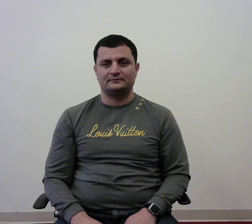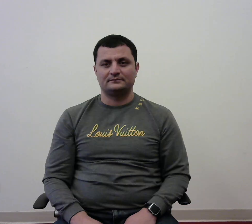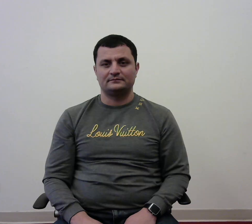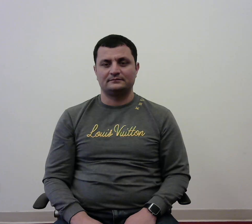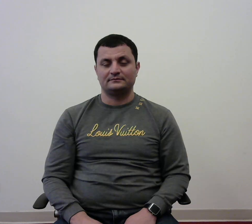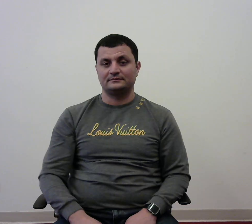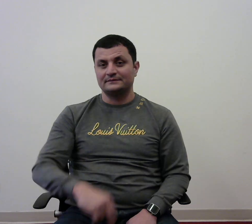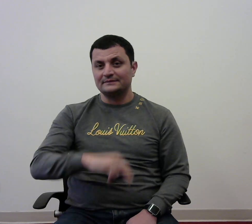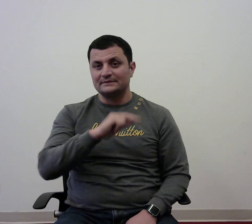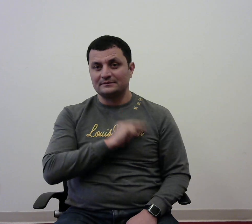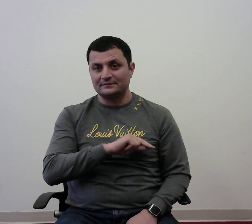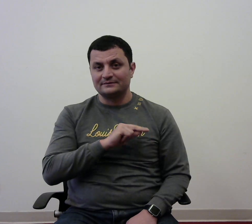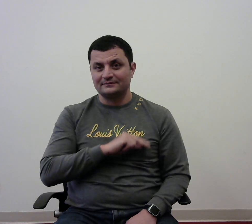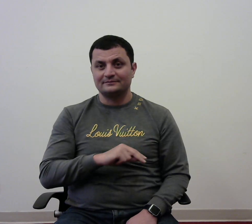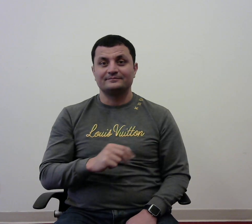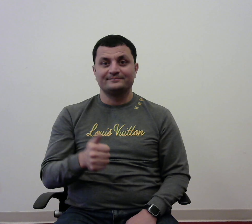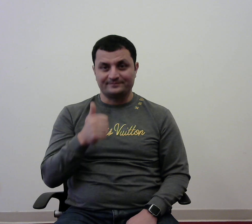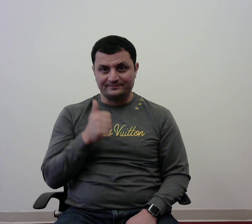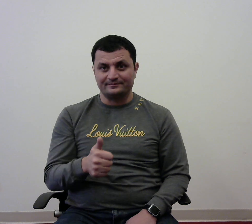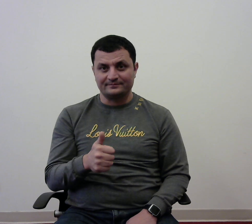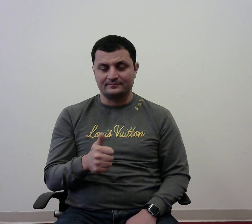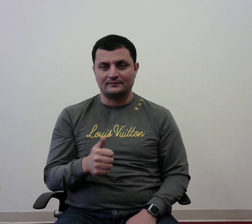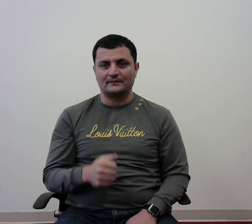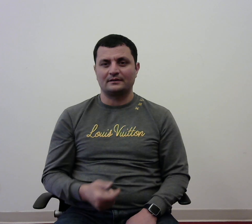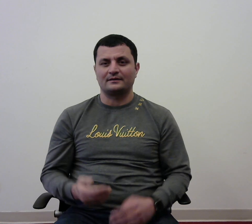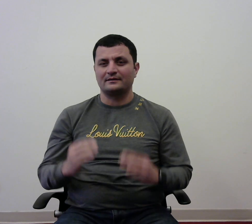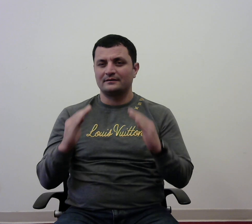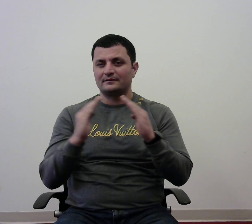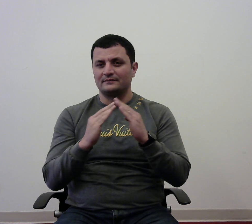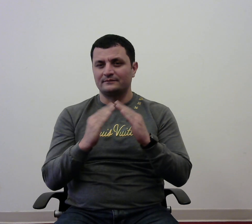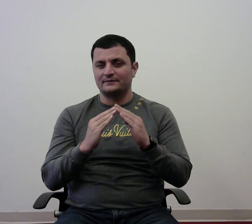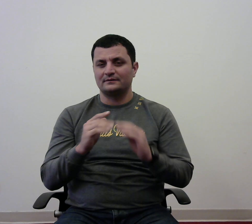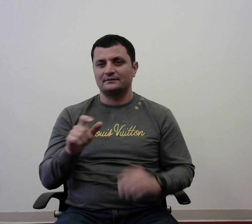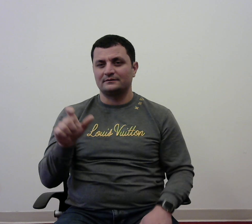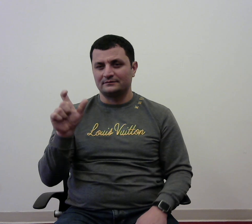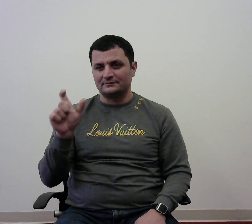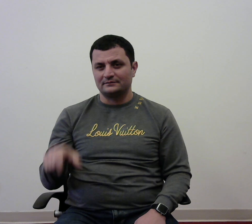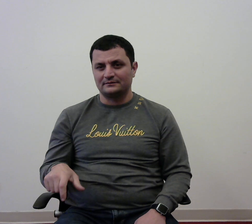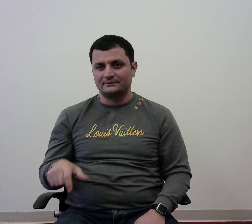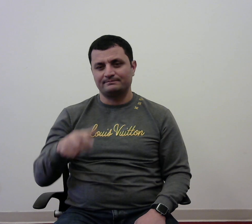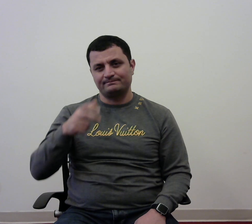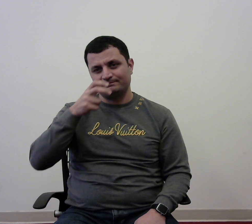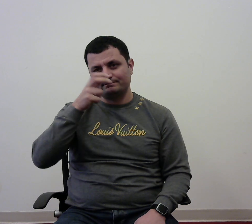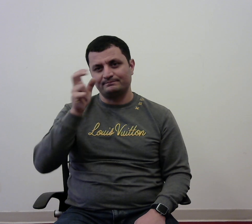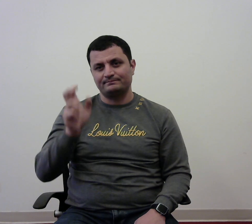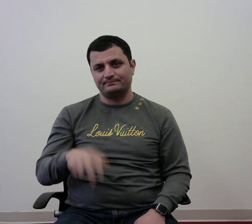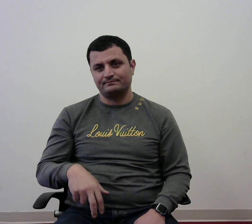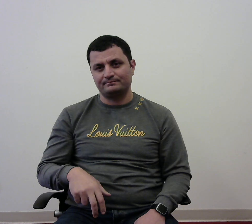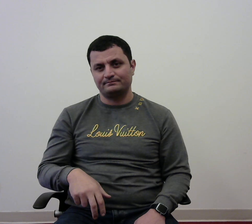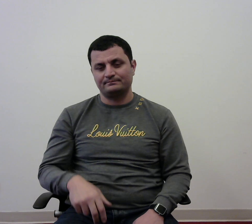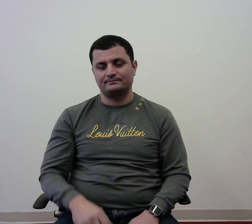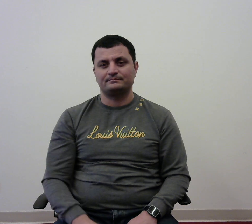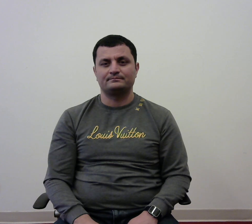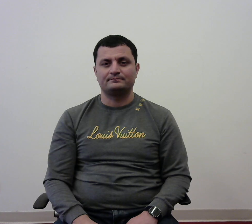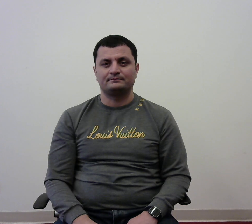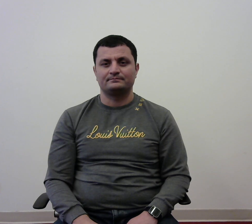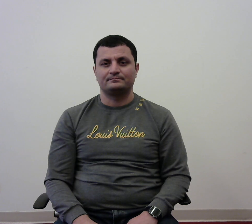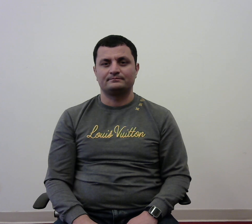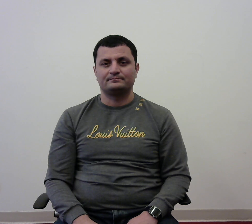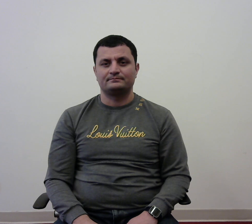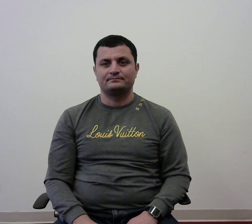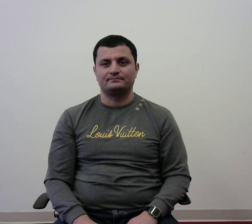İşləmək yaxşıdır, evdə adam darıxır